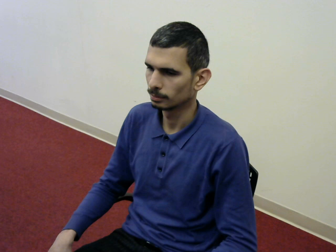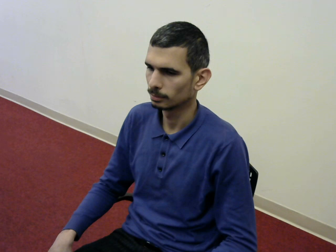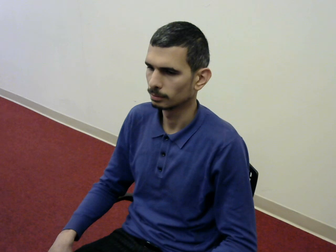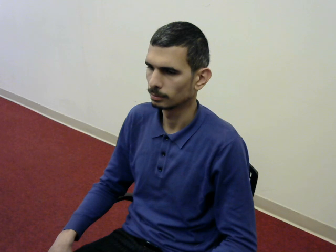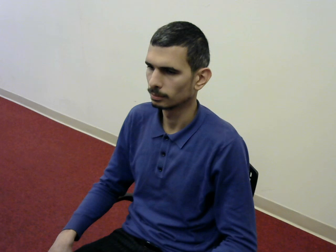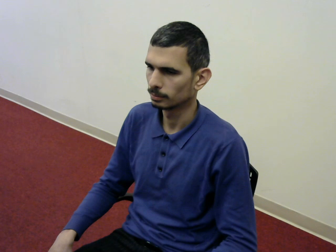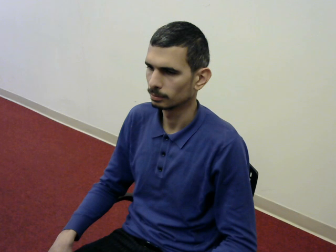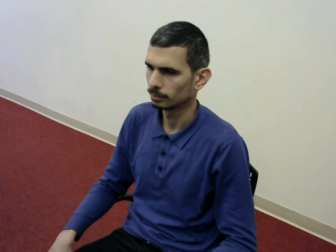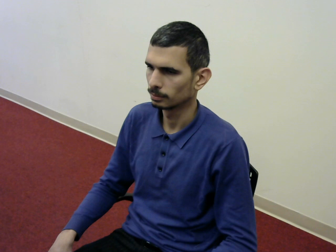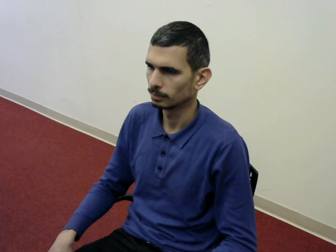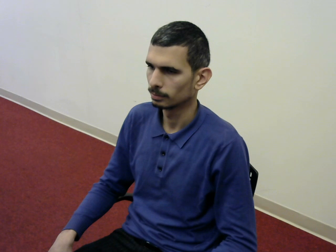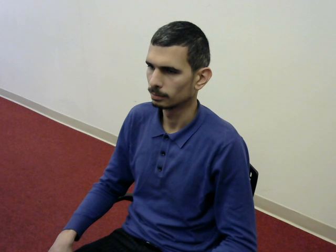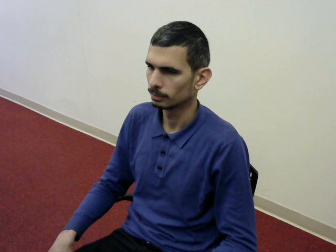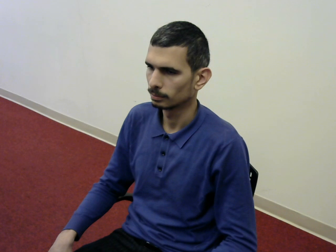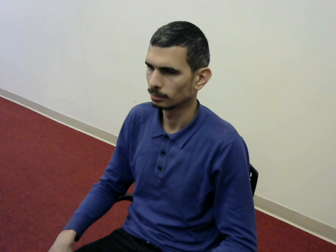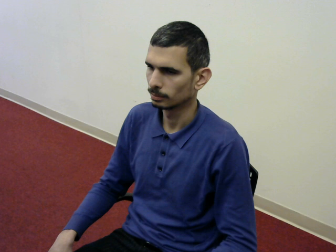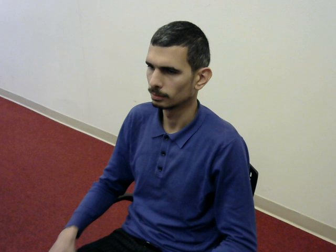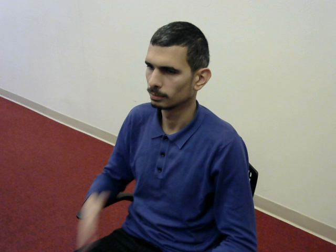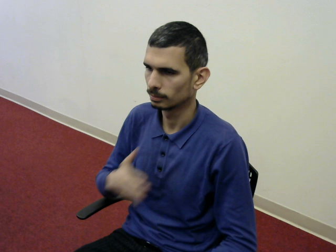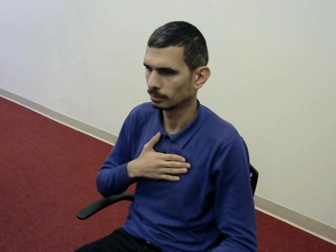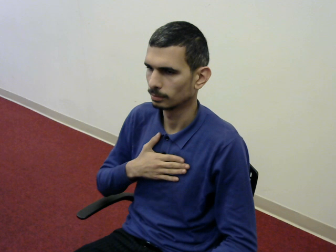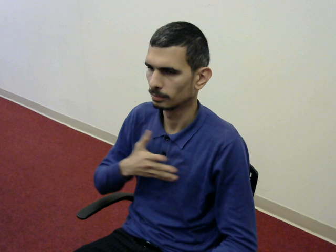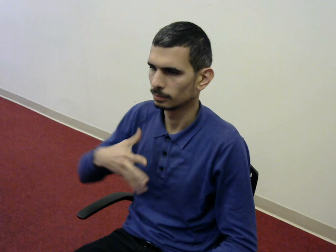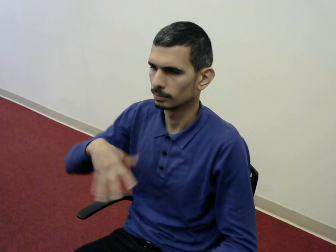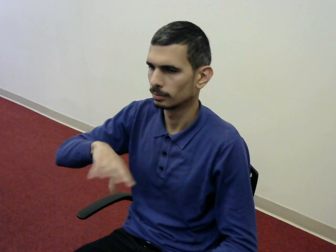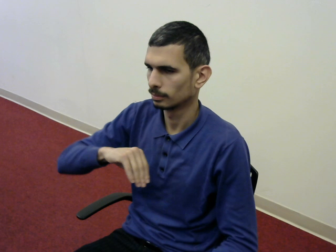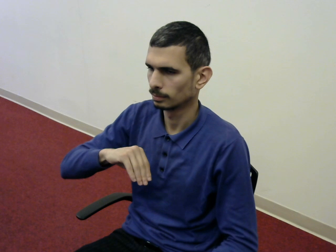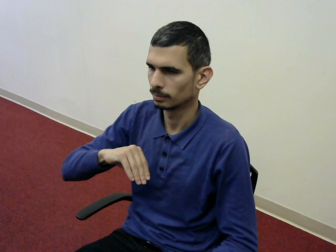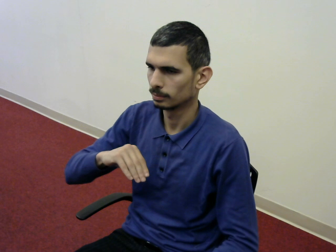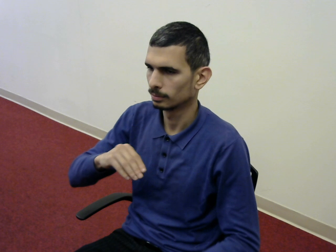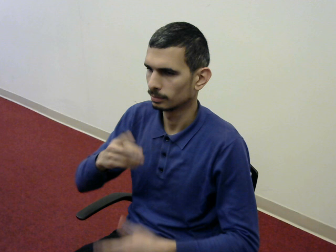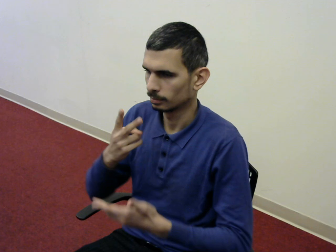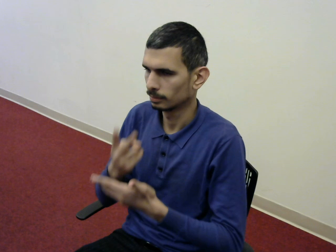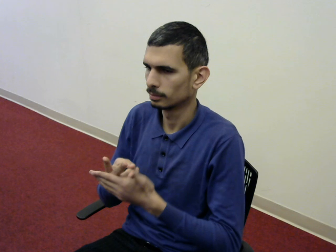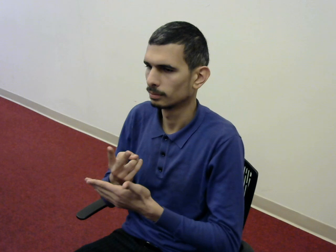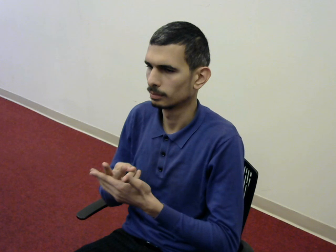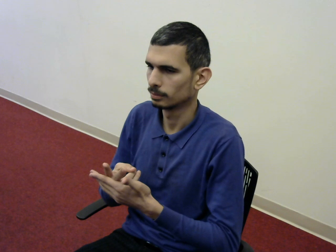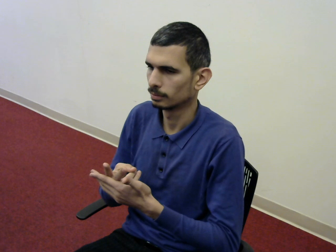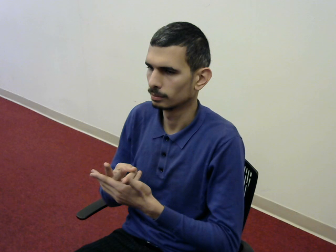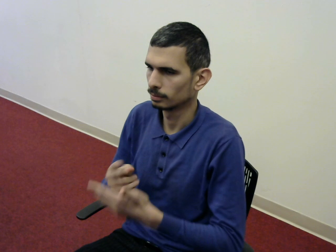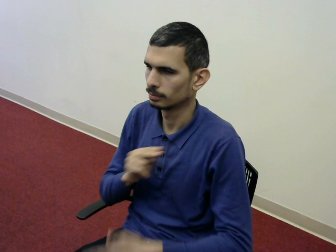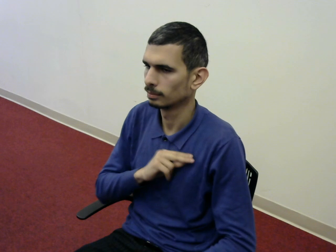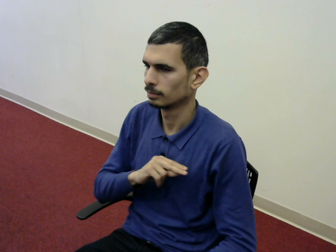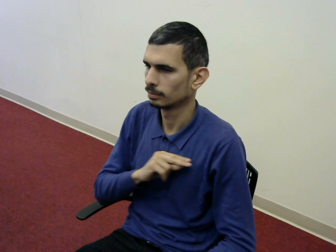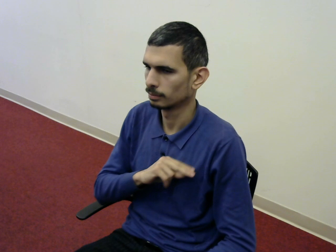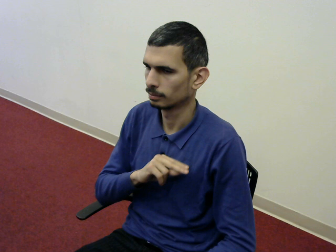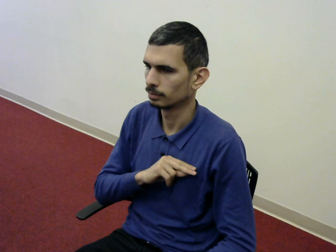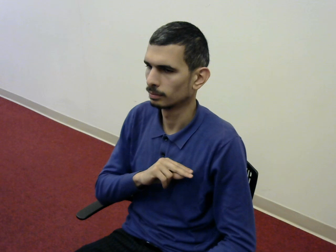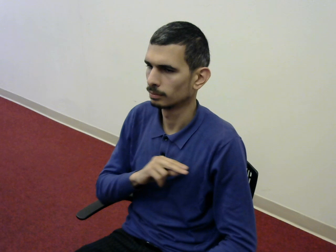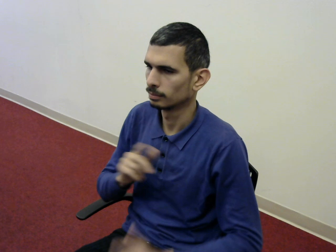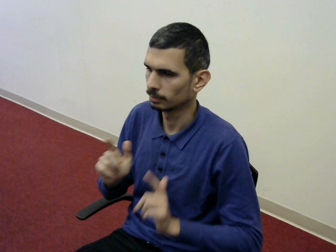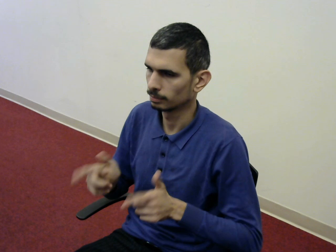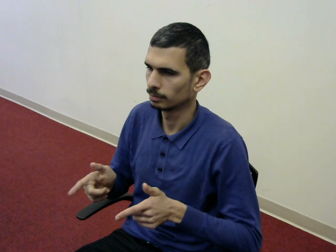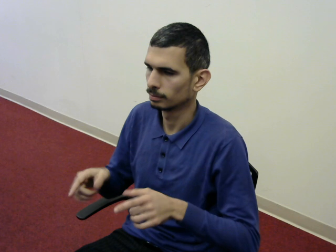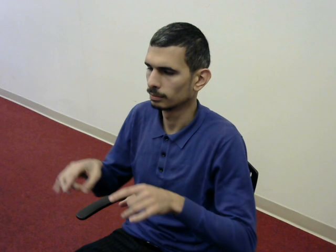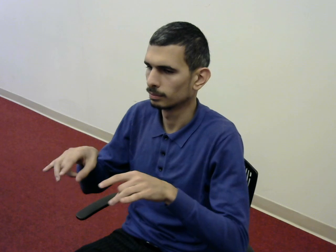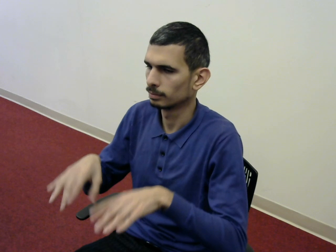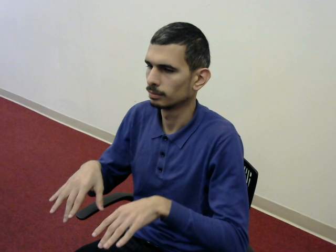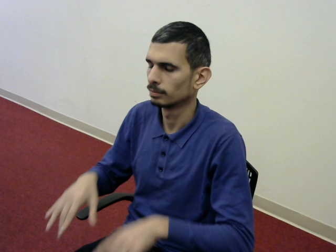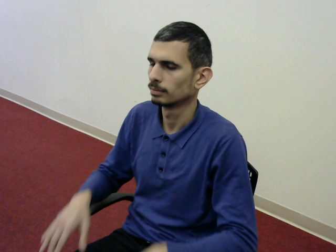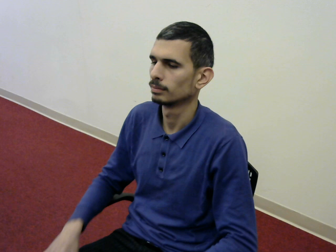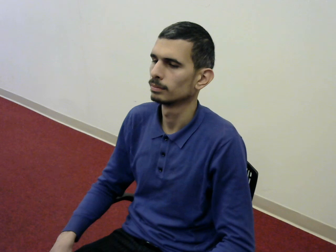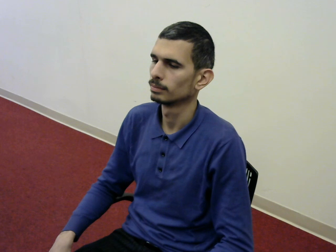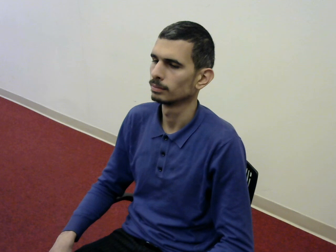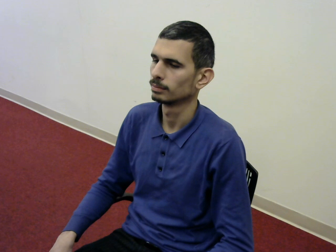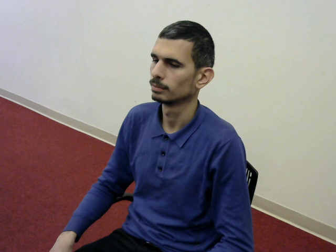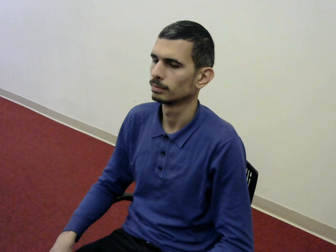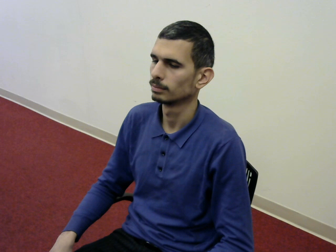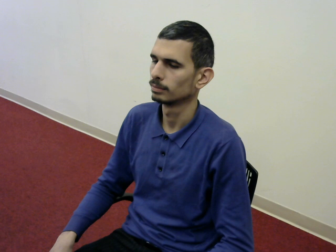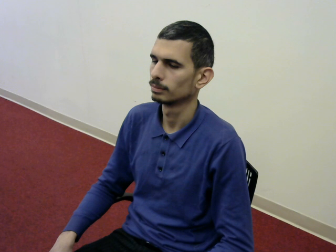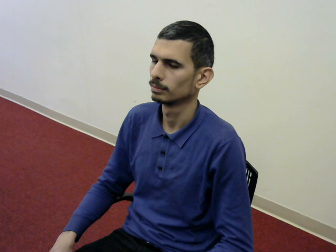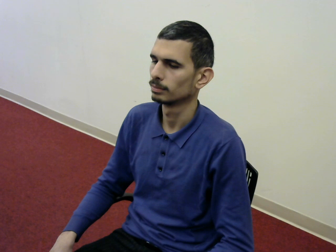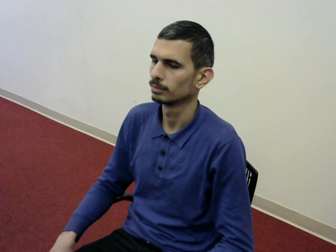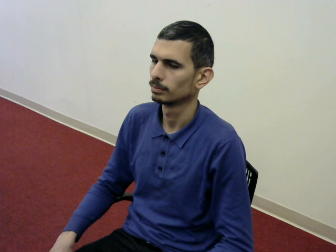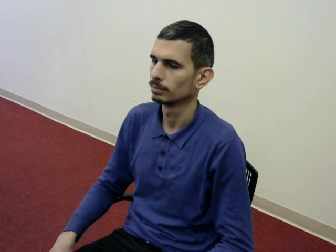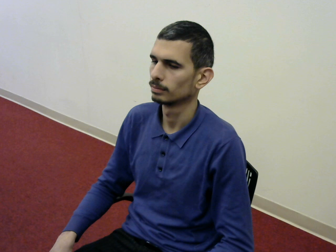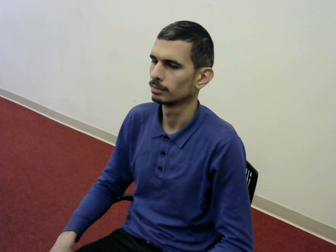Biz göstərilən işdən razı qaldıq